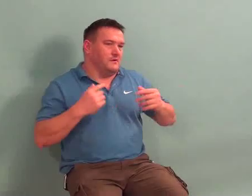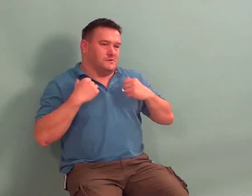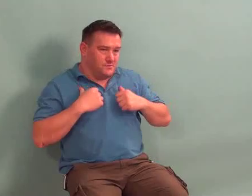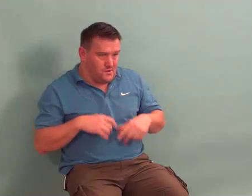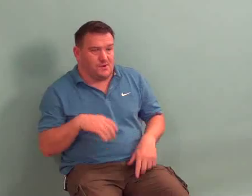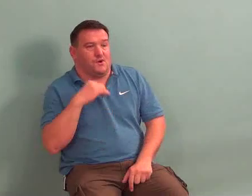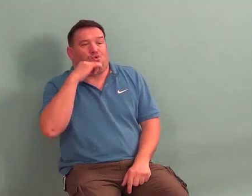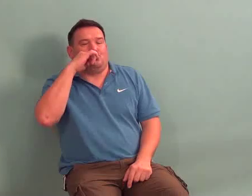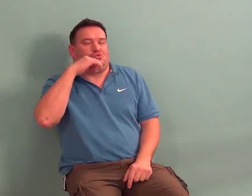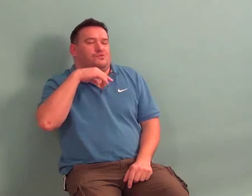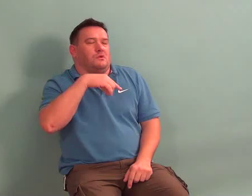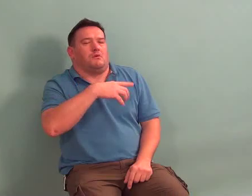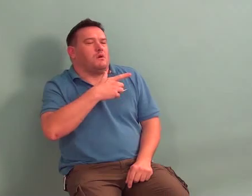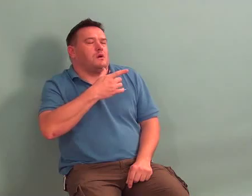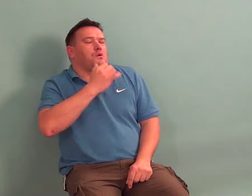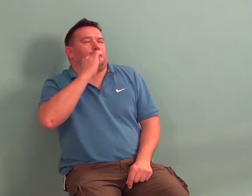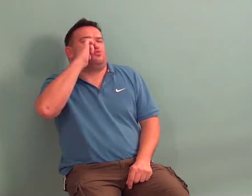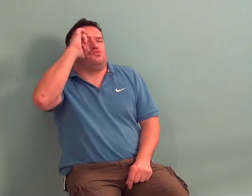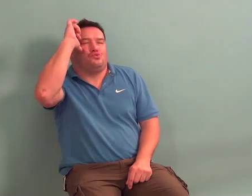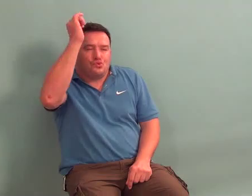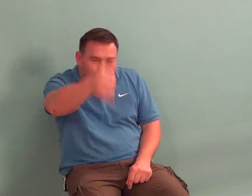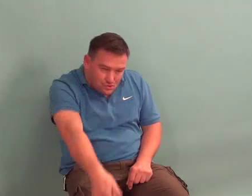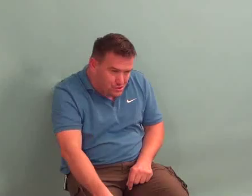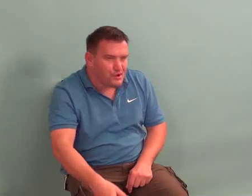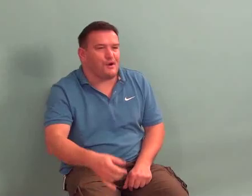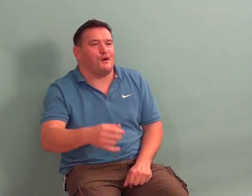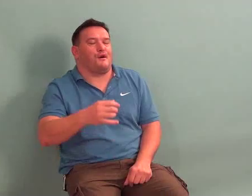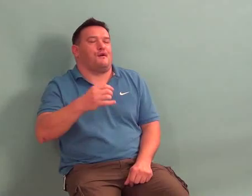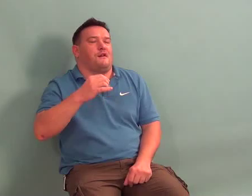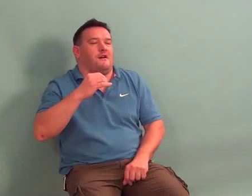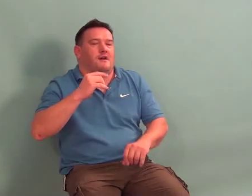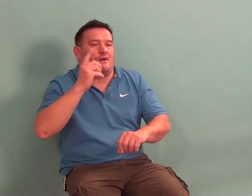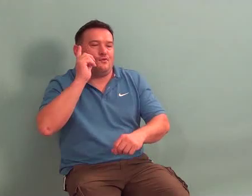Następnego dnia chłopak...